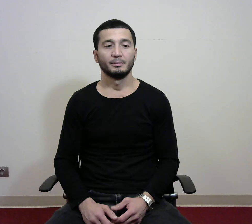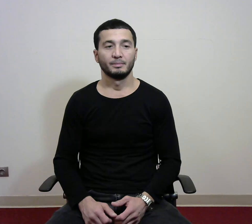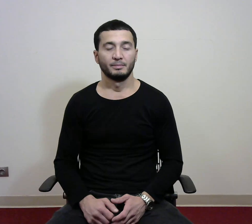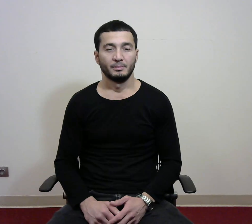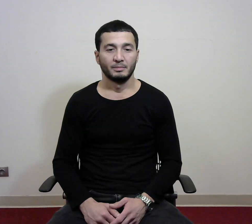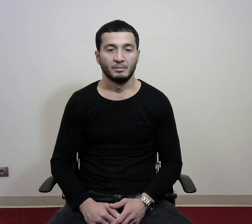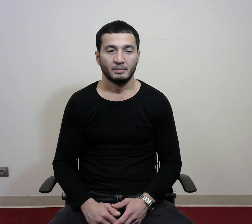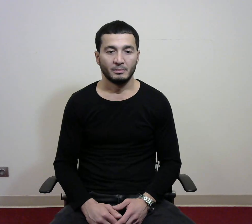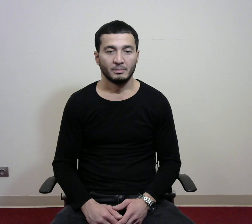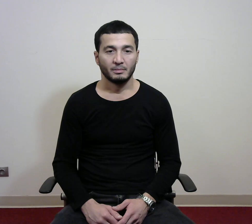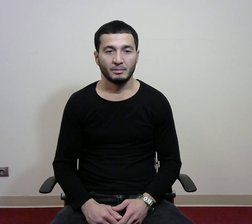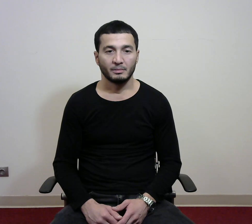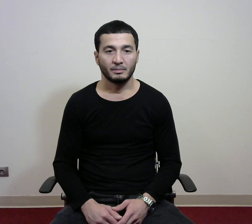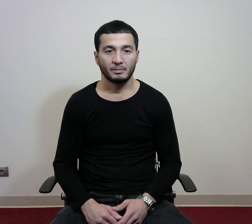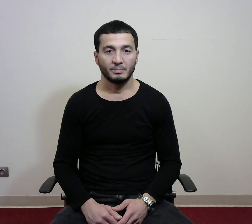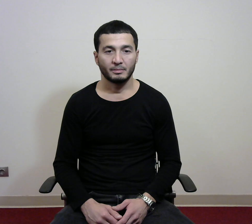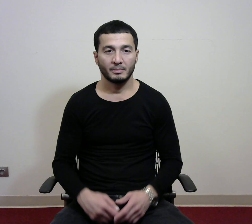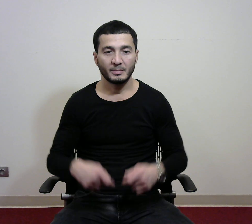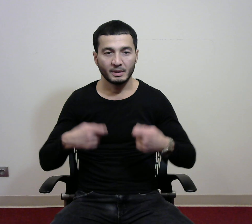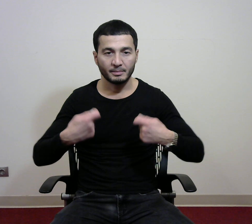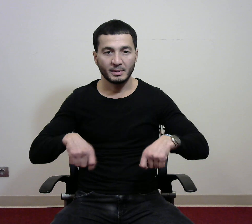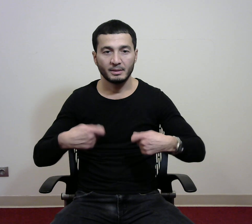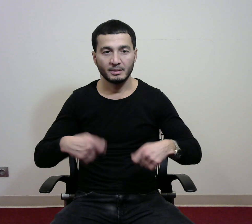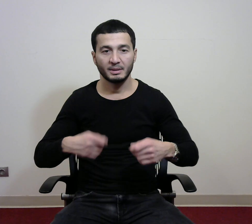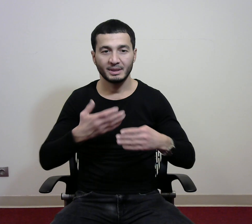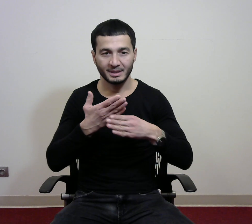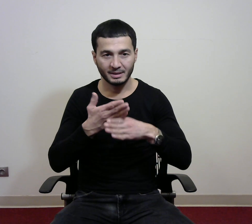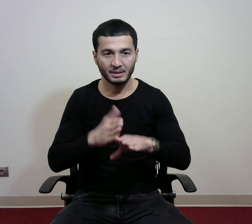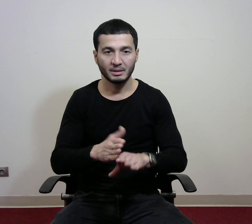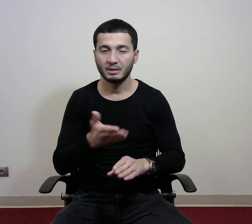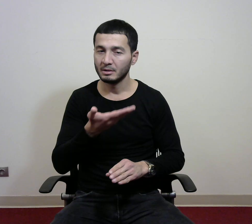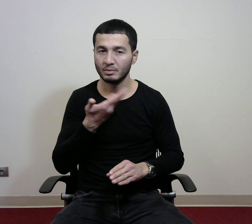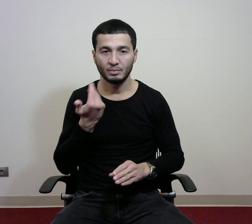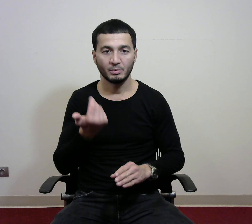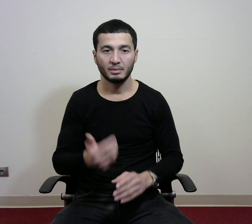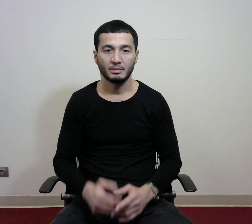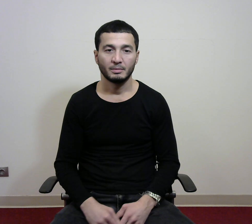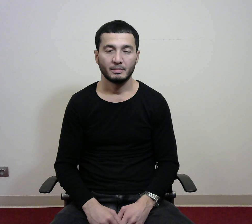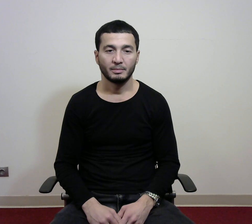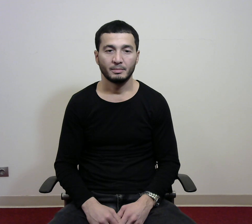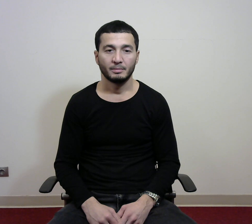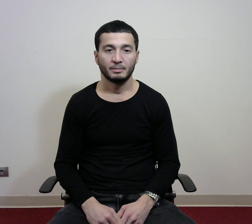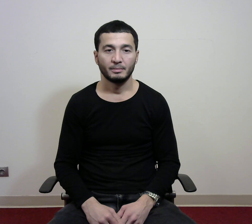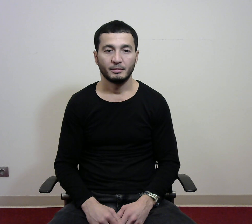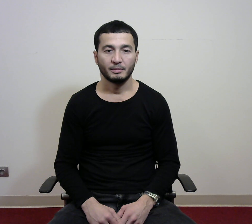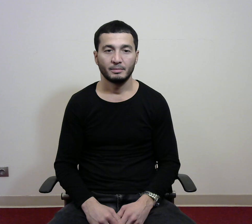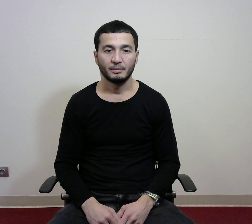Satıcının xırdası yox idi